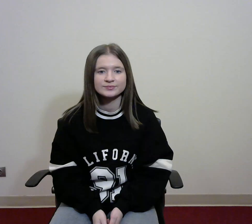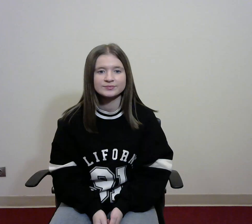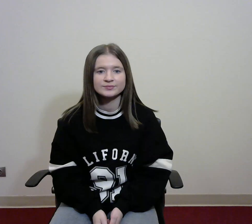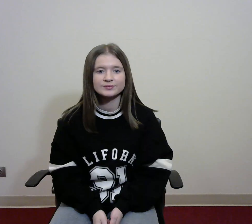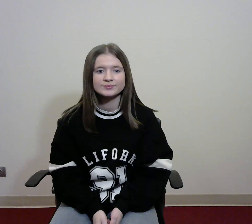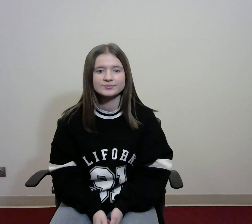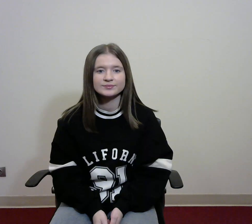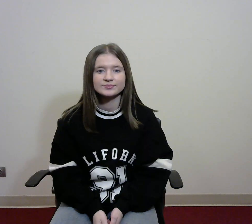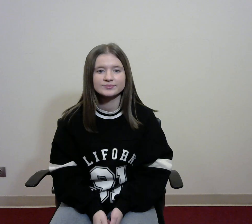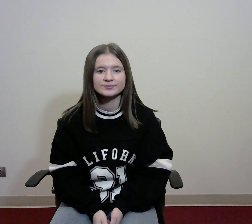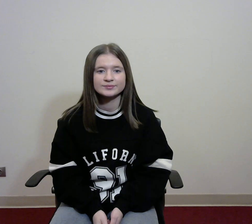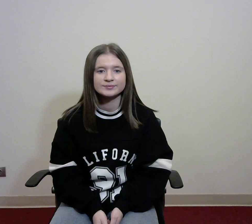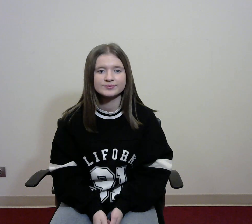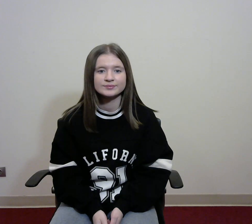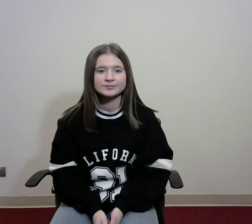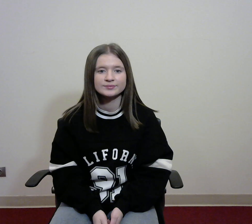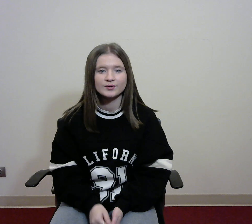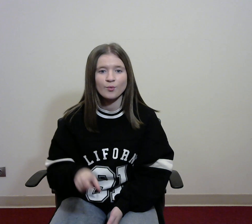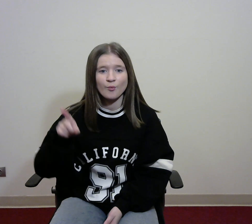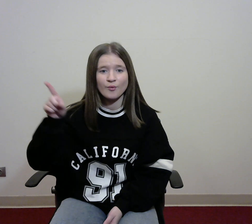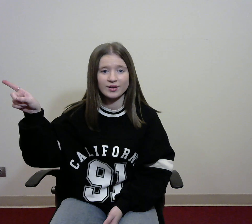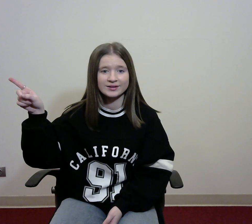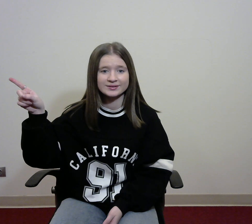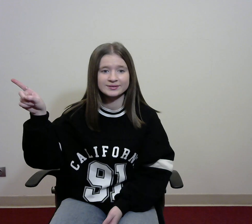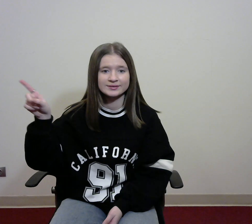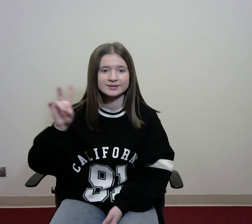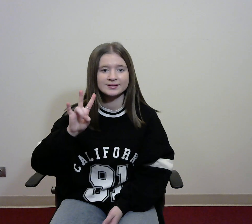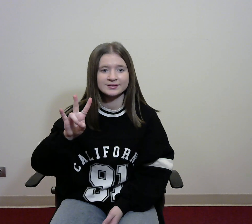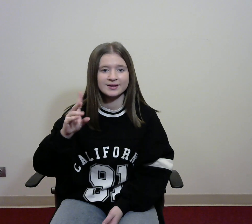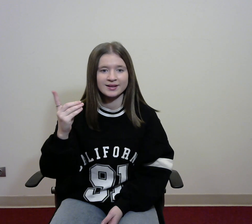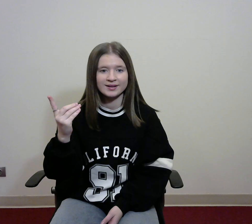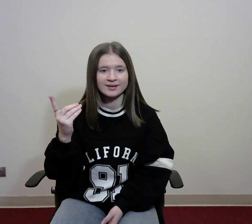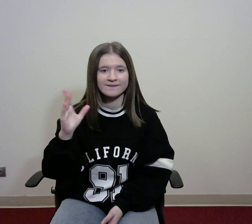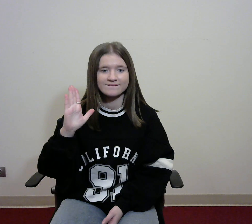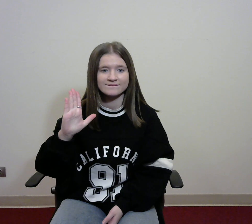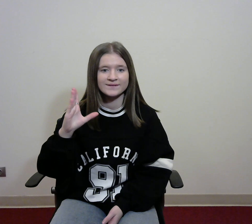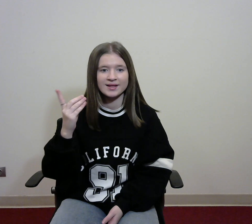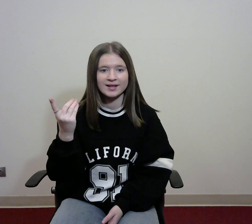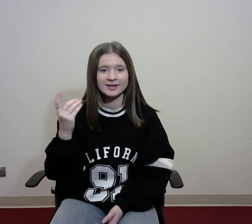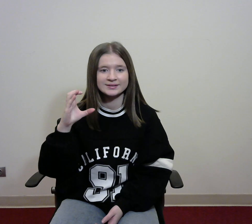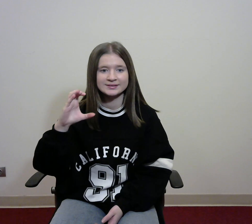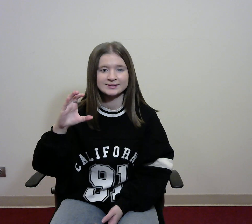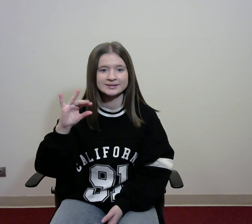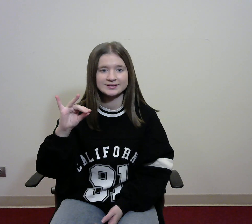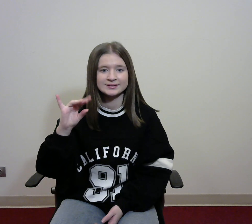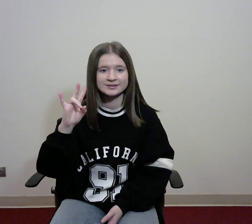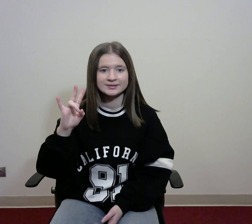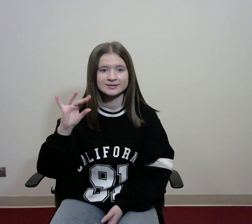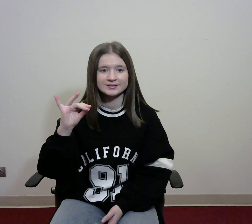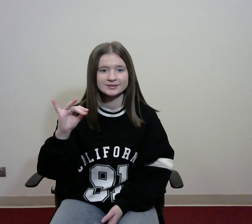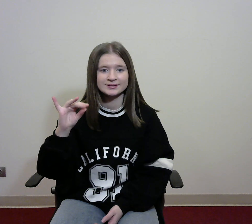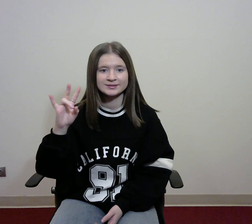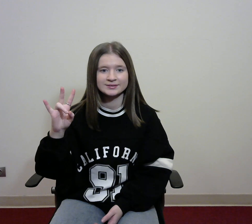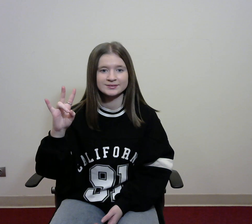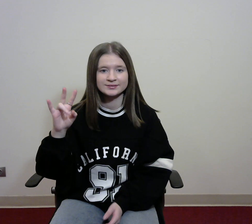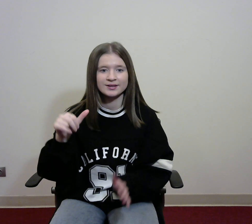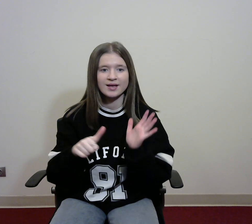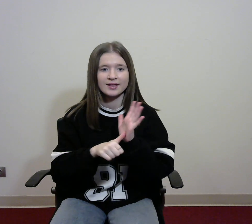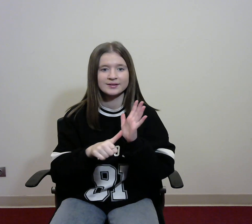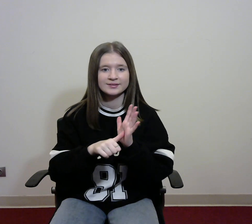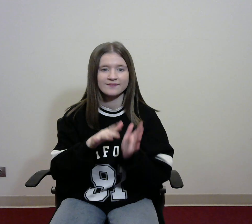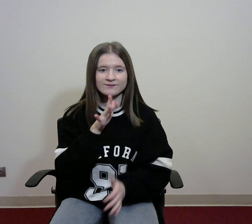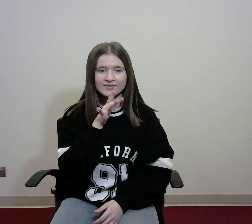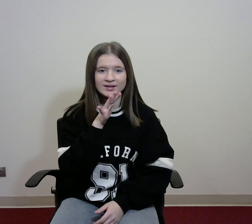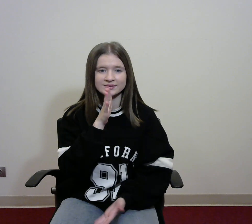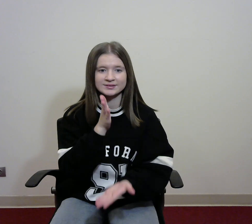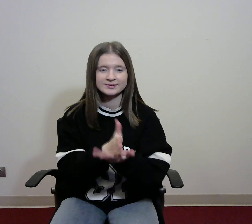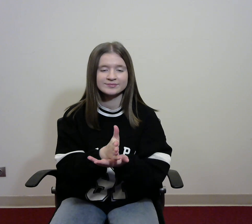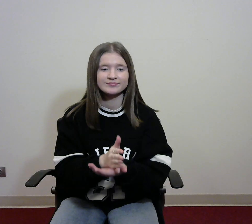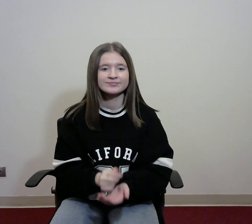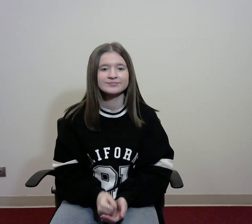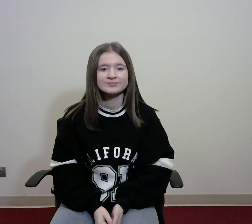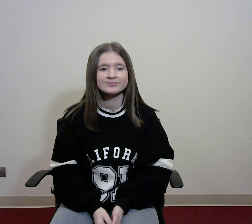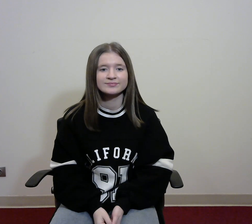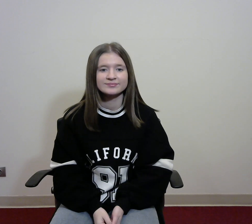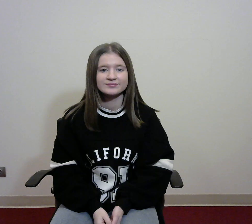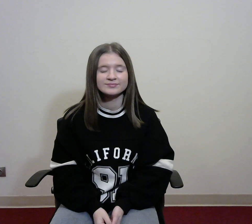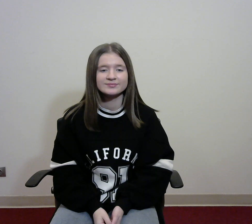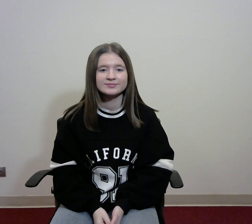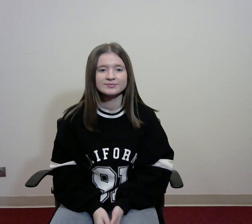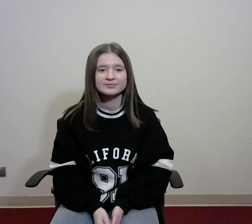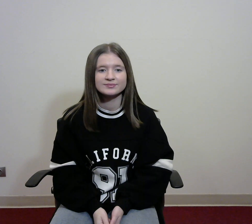Onun nəvəsinin 6 yaşı var